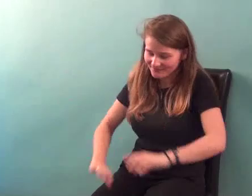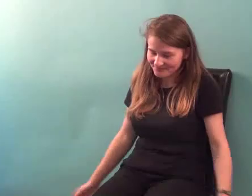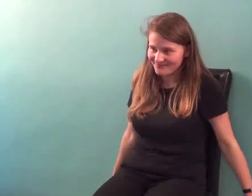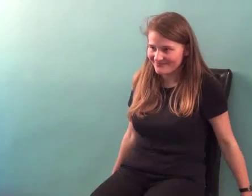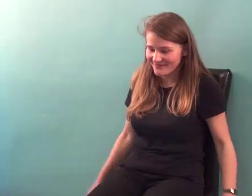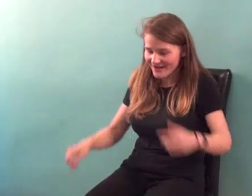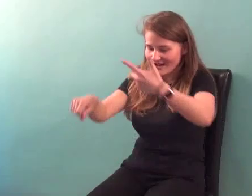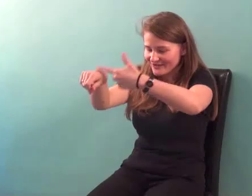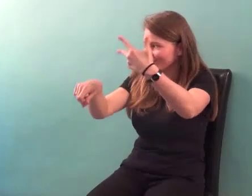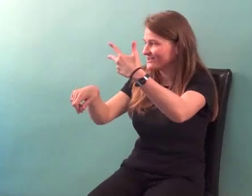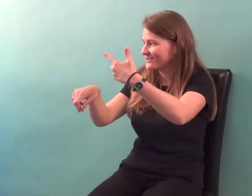Dwudziesty trzeci, dwudziesty trzeci.